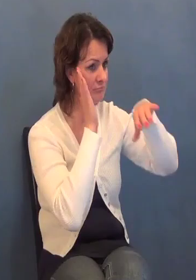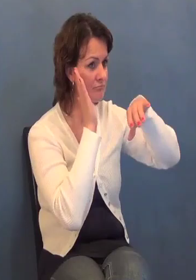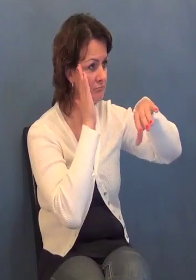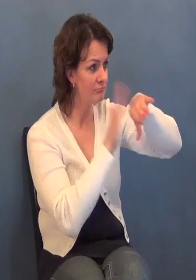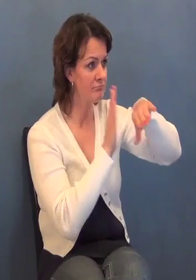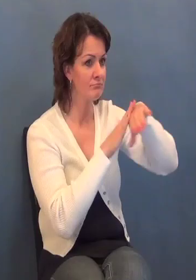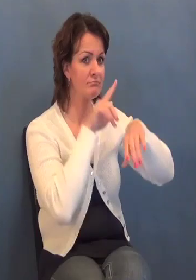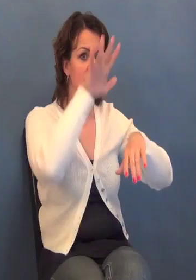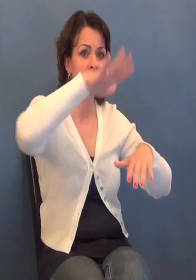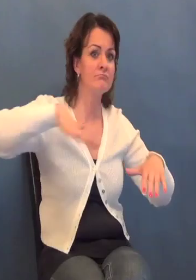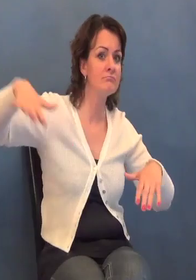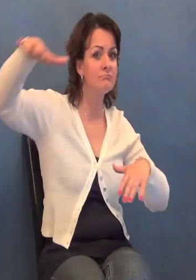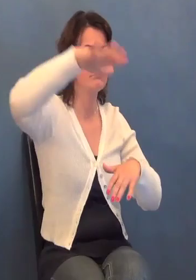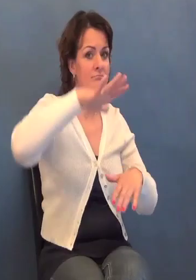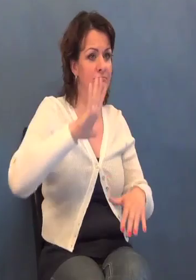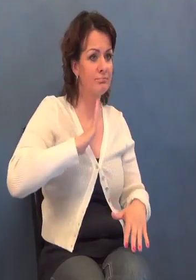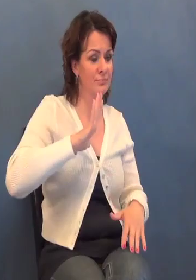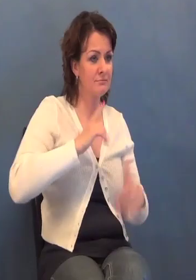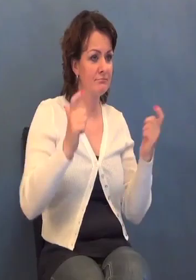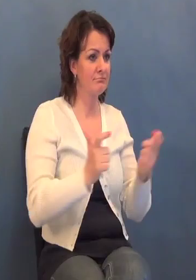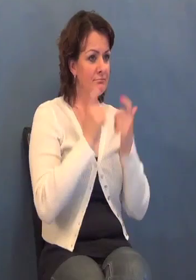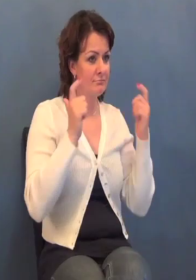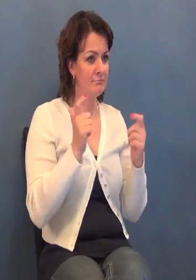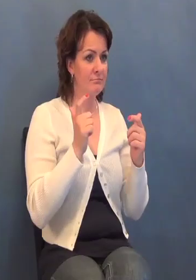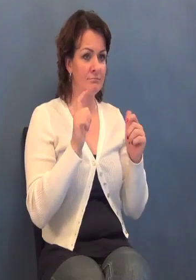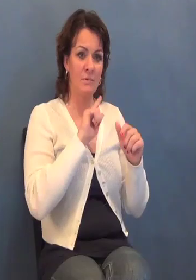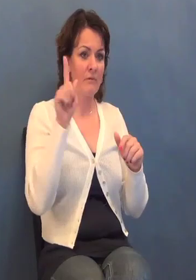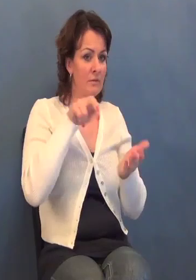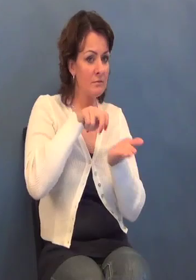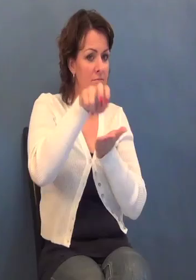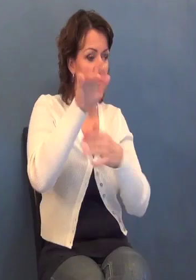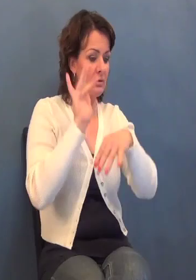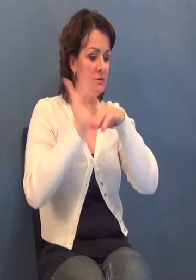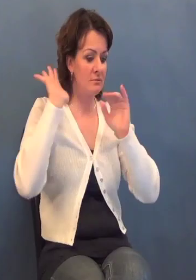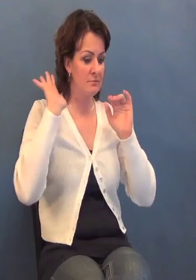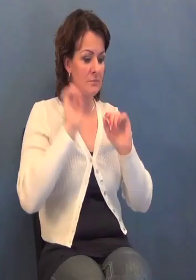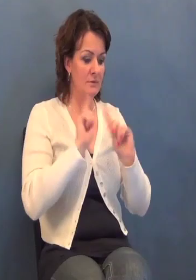Informuje o niebezpiecznym terenie Nie wolno tam wejść, nie wolno niczego dotykać.